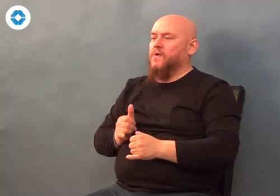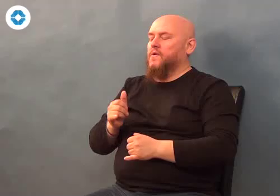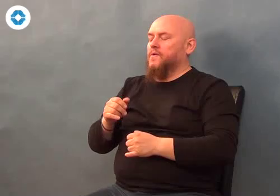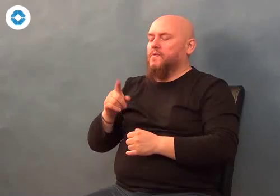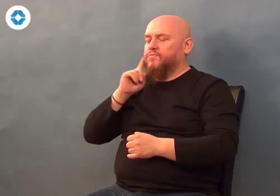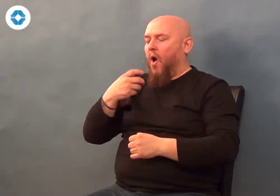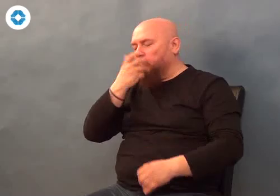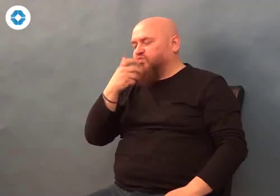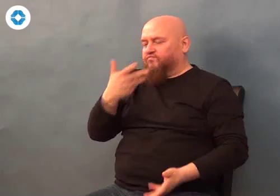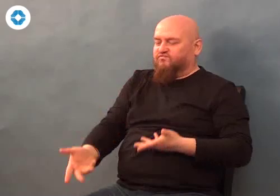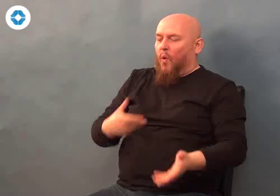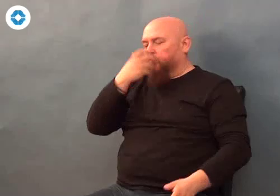Przechodzą chłopcy jedzący ze smakiem owoce.